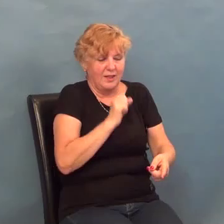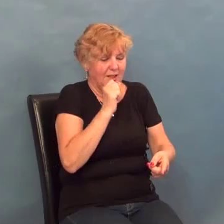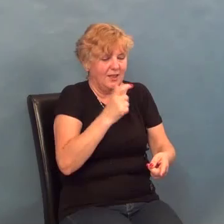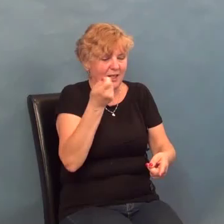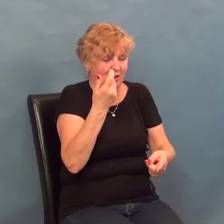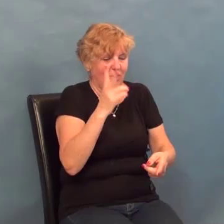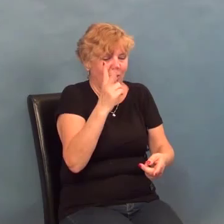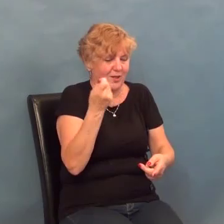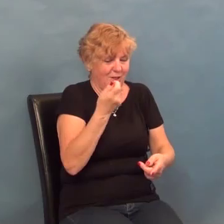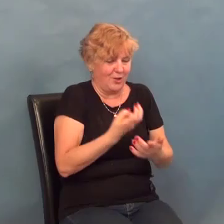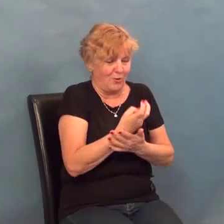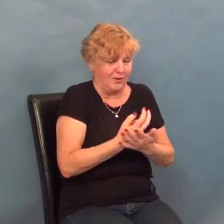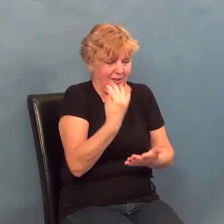Kto jedzie w lutym nad morze?